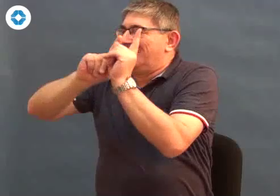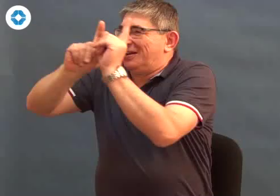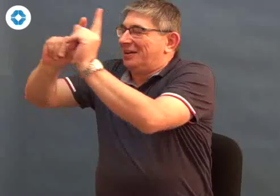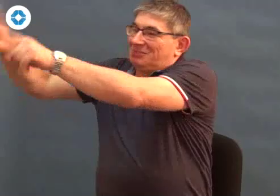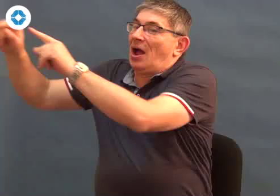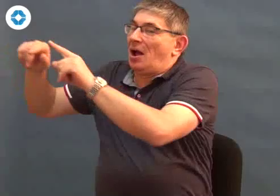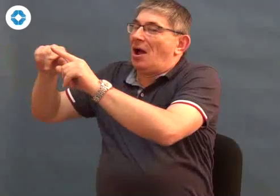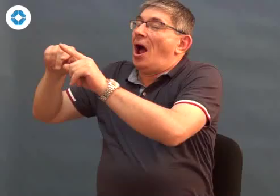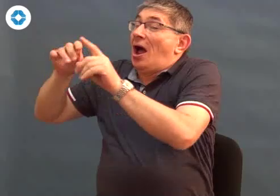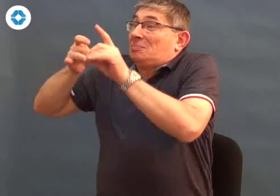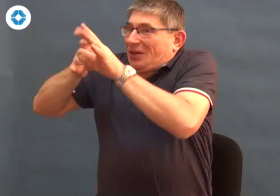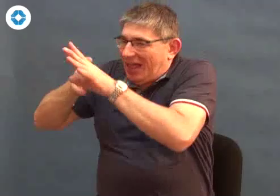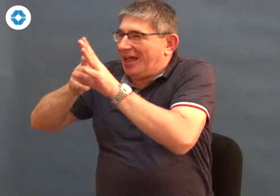Potem obaj zaczynają biec.